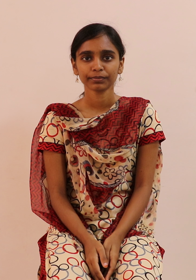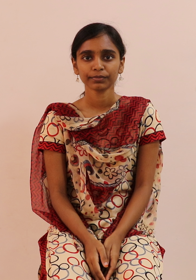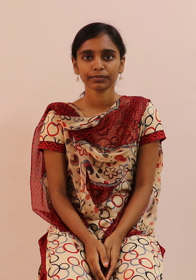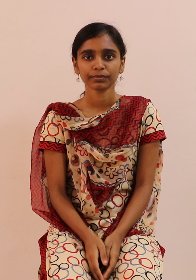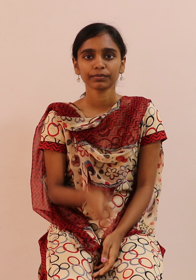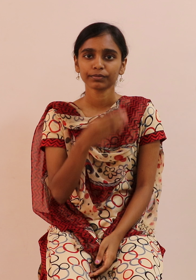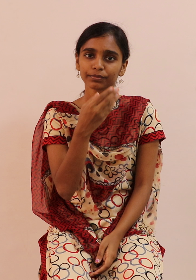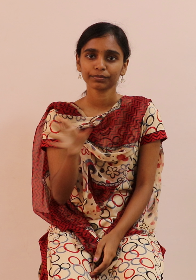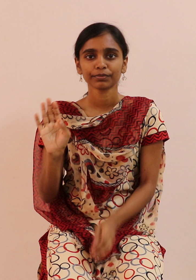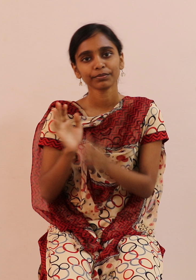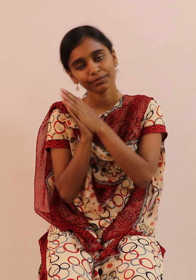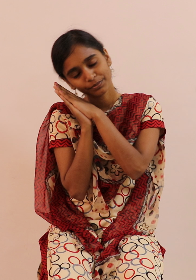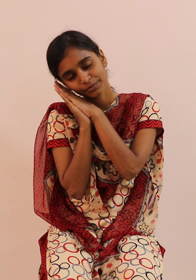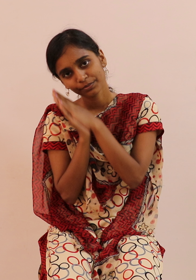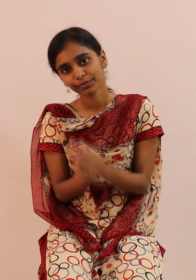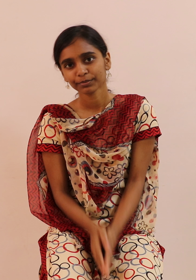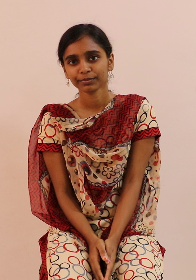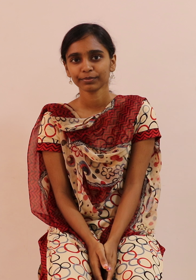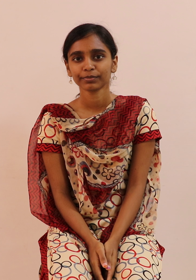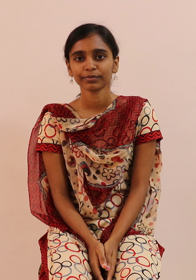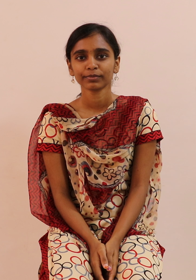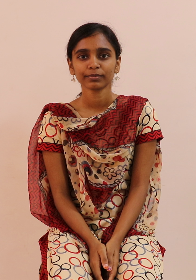go and sleep